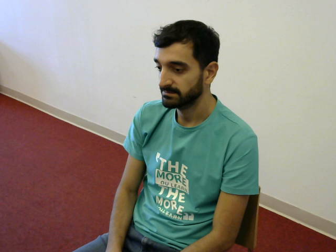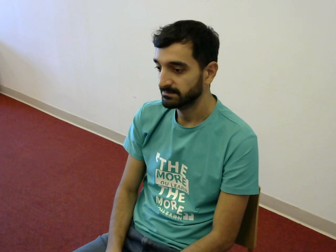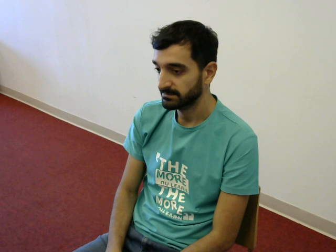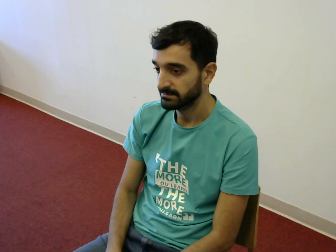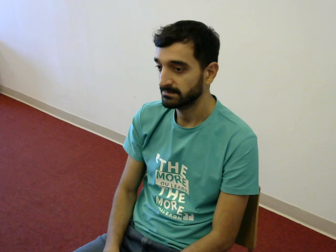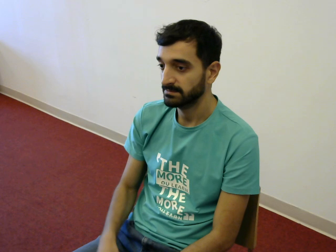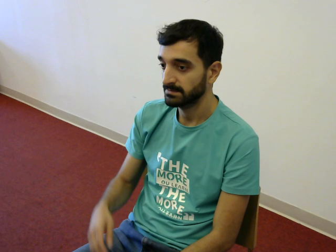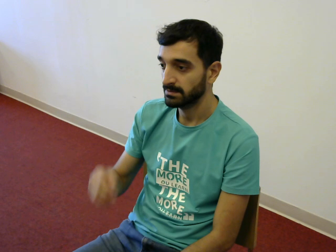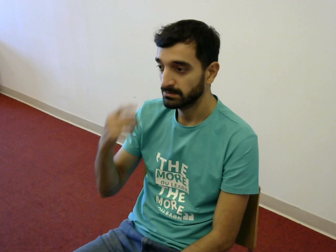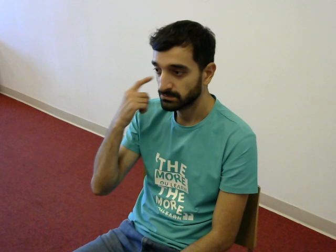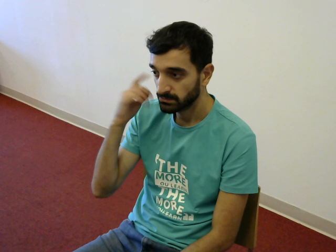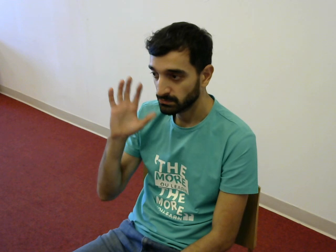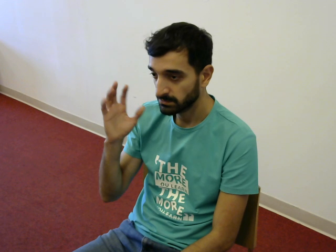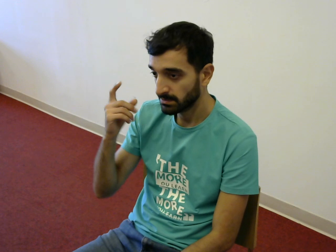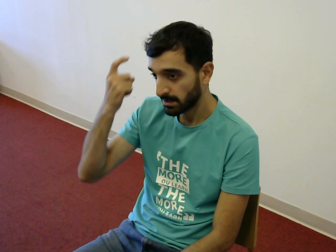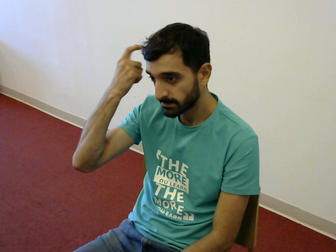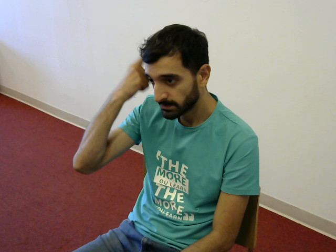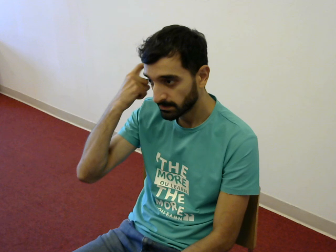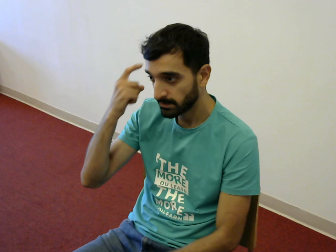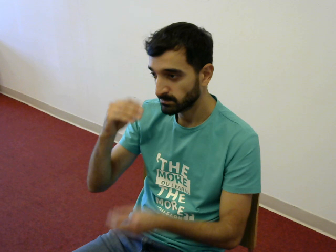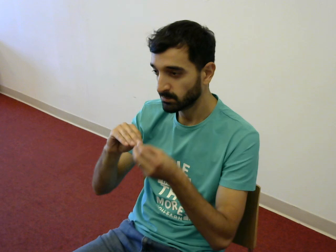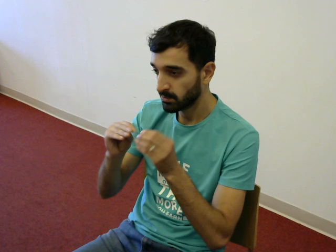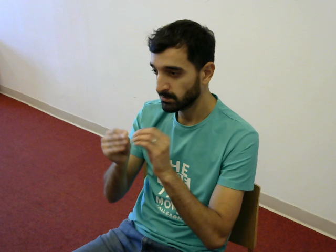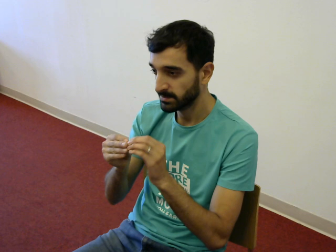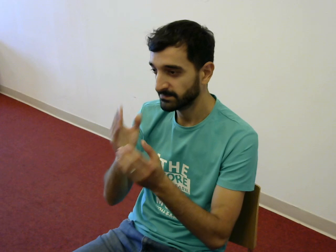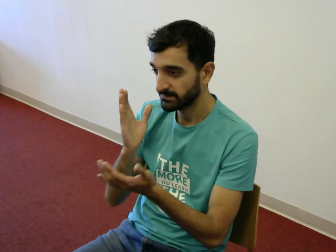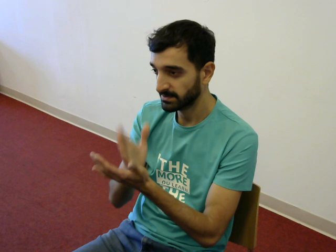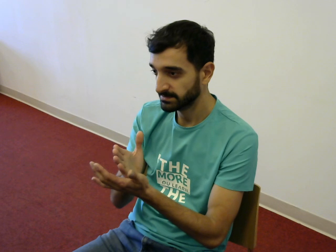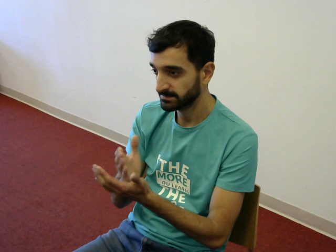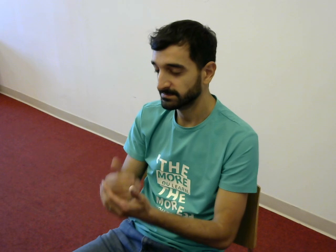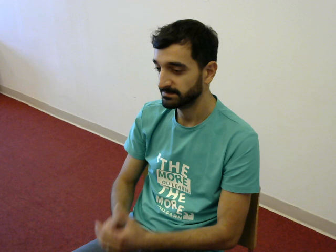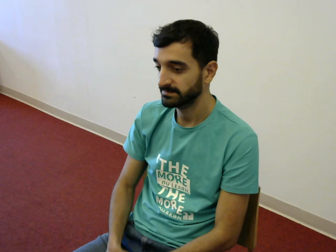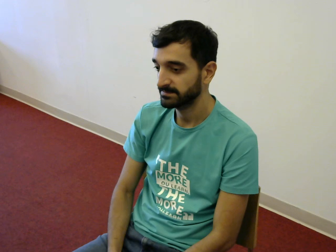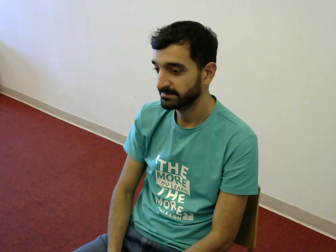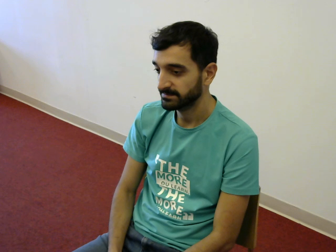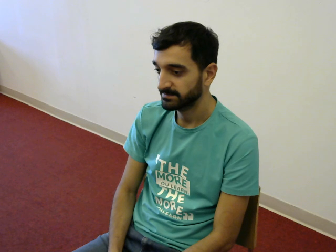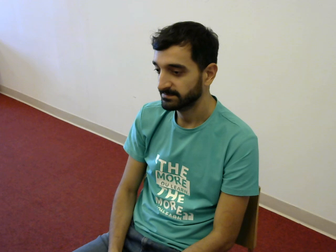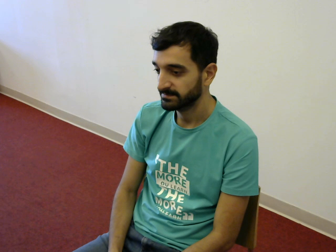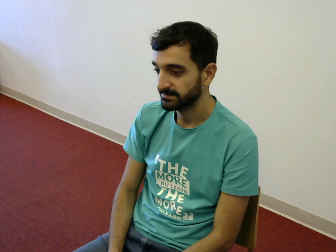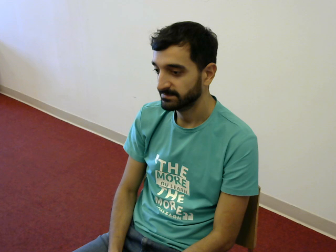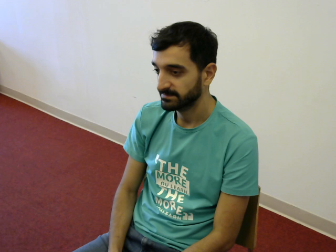Eşitmə aparatımın nasazlığı var